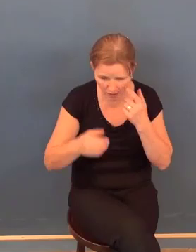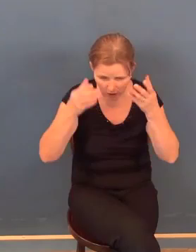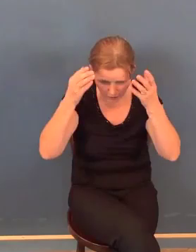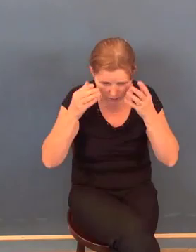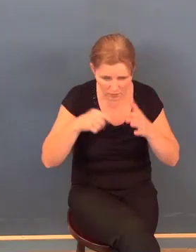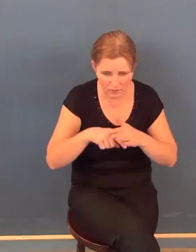Kask.